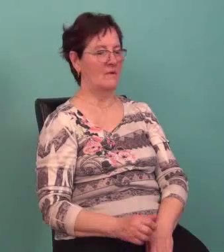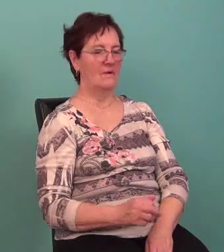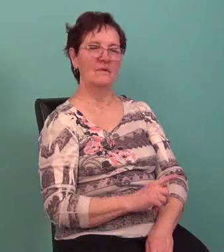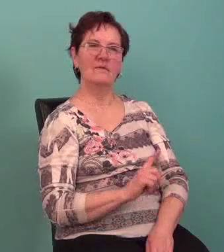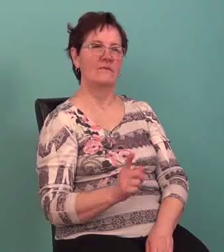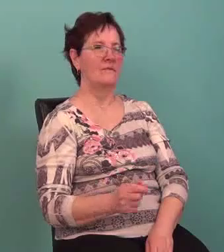Nie wolno.